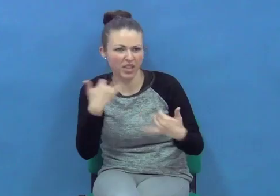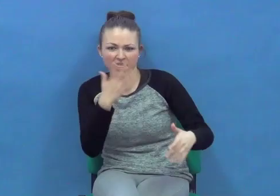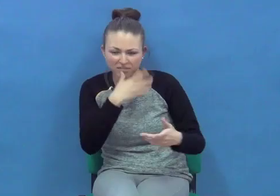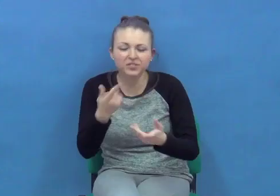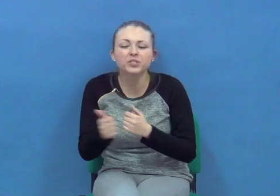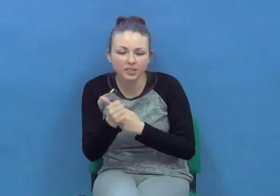Pytał o co chodzi?